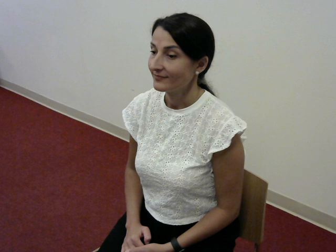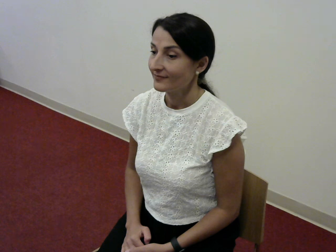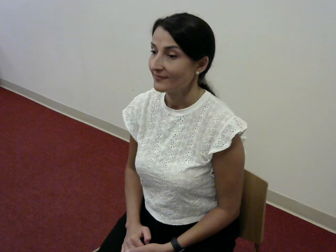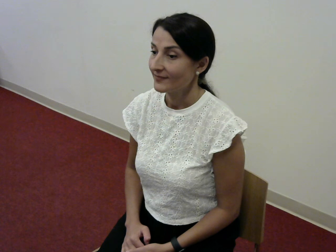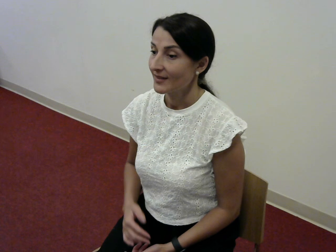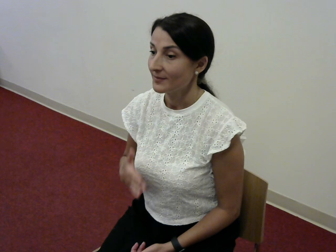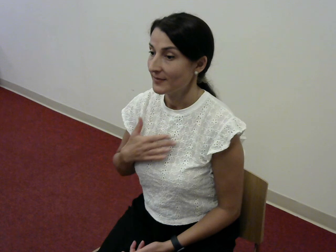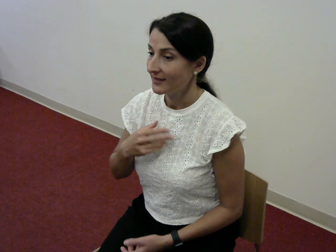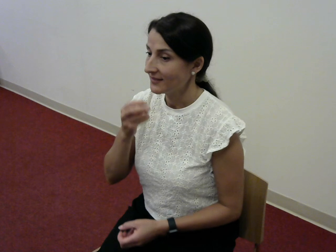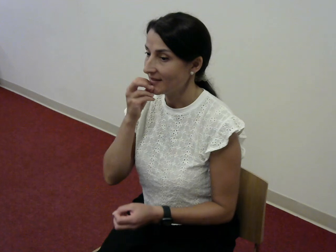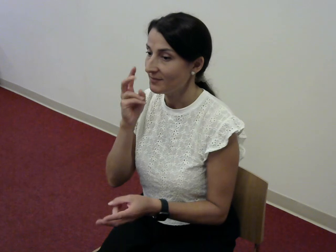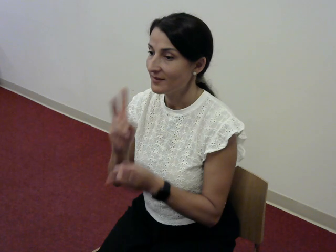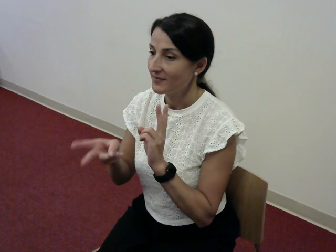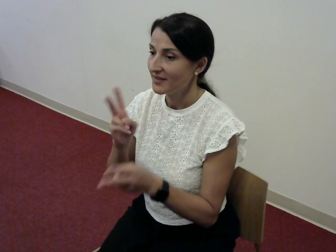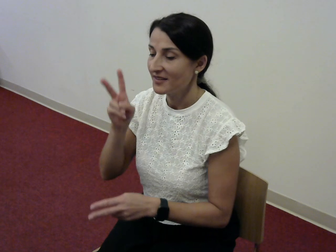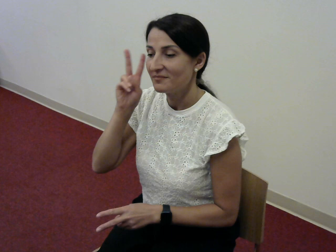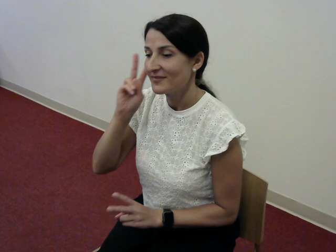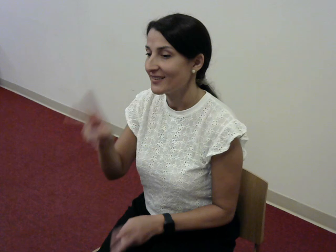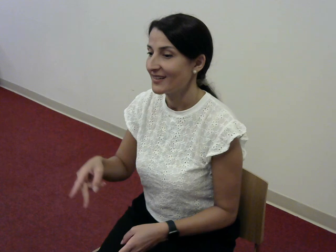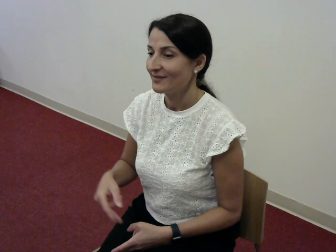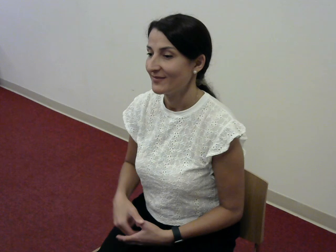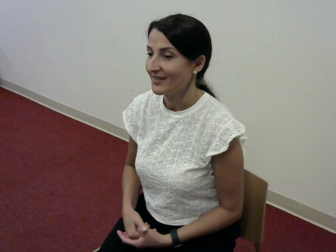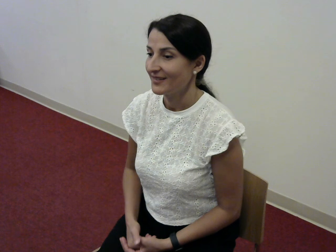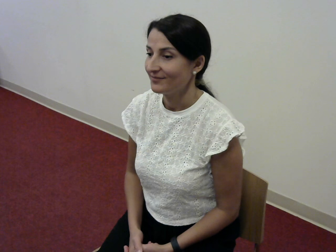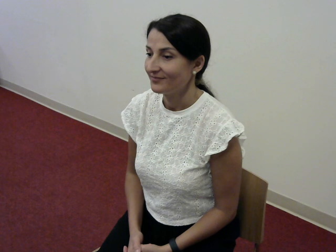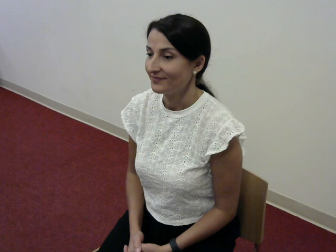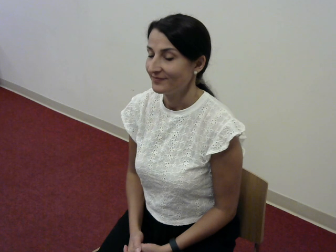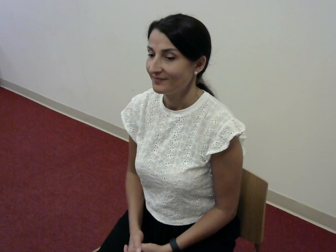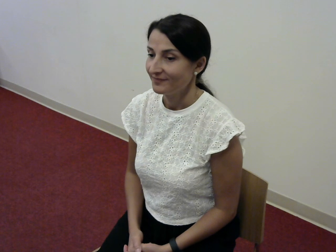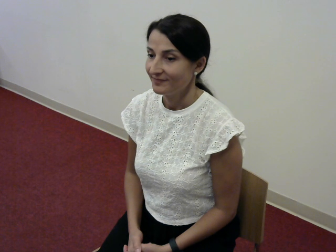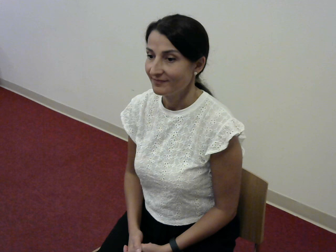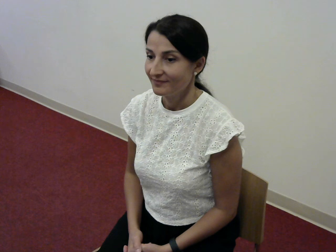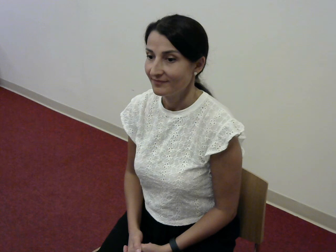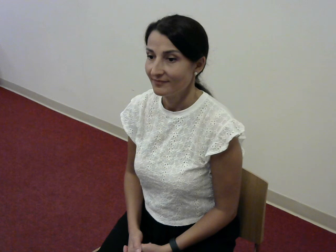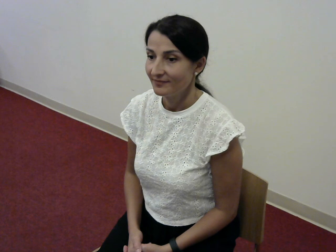Mən yemək bişirməyi bacarmıram